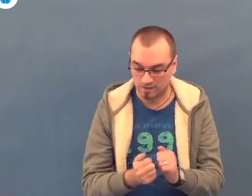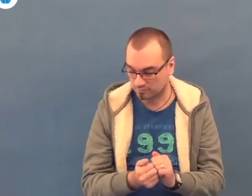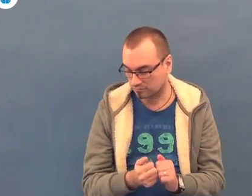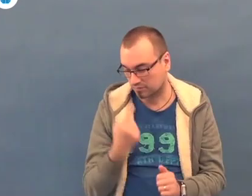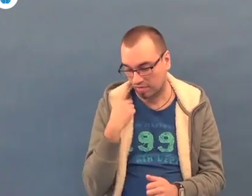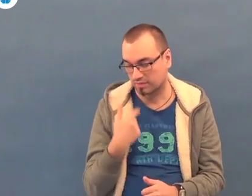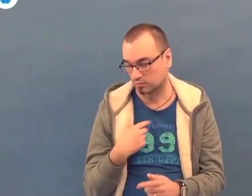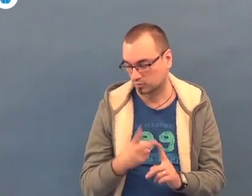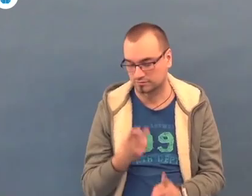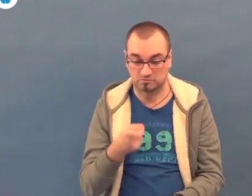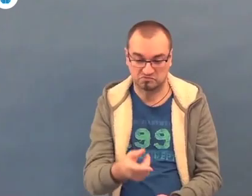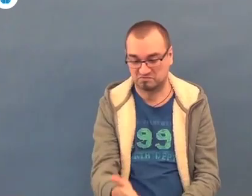Ja myślę, że drugi, a tu inaczej...